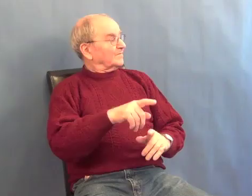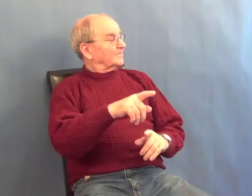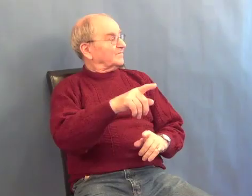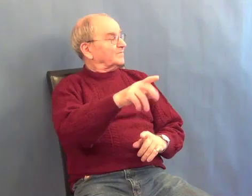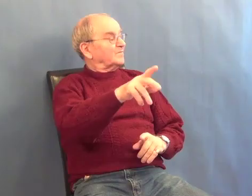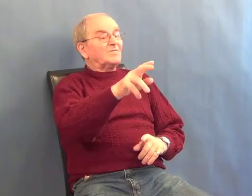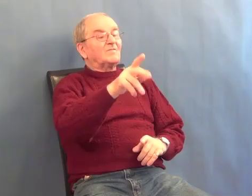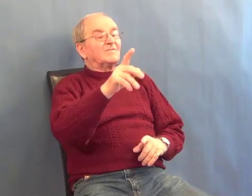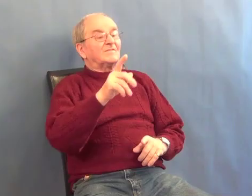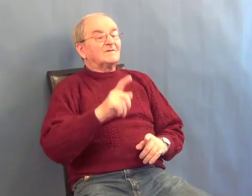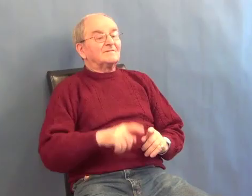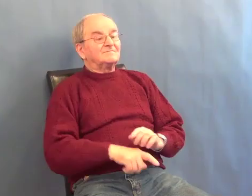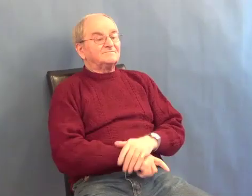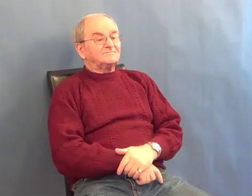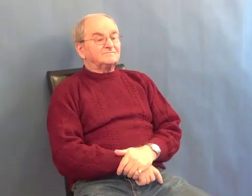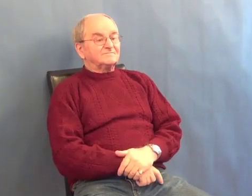Hej, hej.